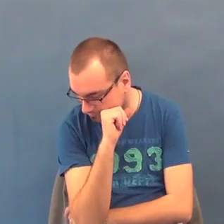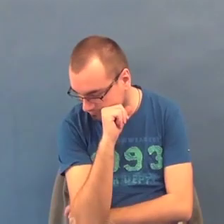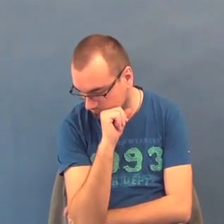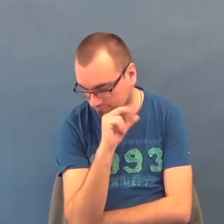Poniedziałek.